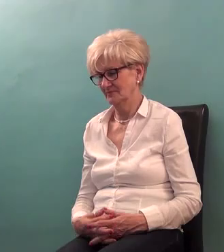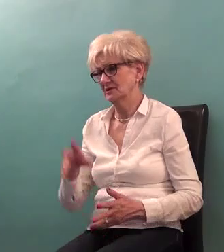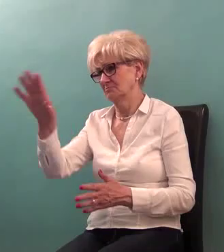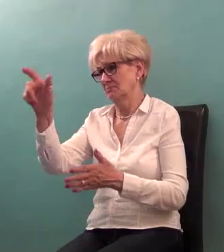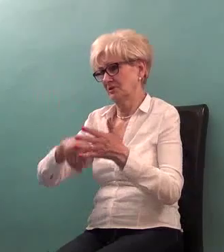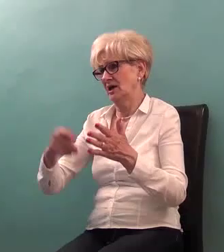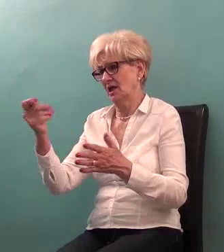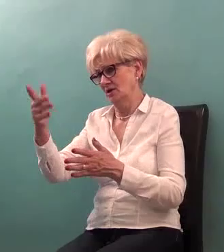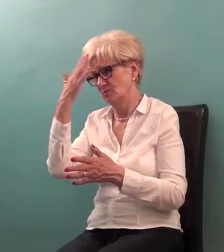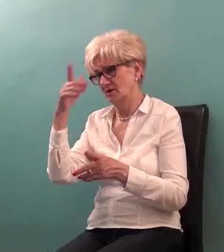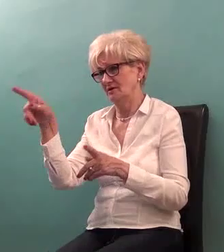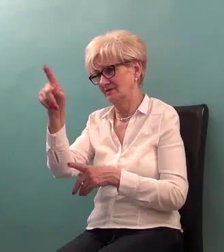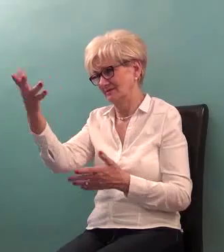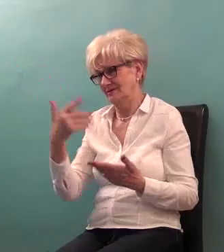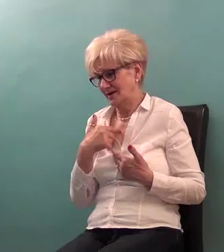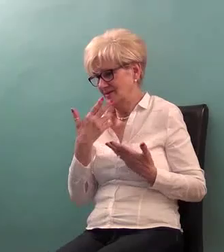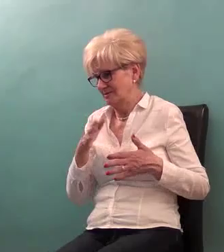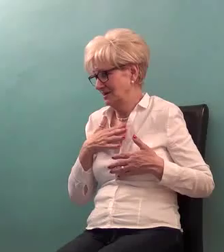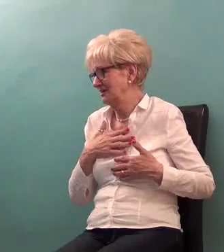Ty masz prawo jazdy i wiesz o co chodzi, ja nie mam, więc nie wiem.